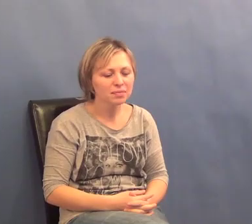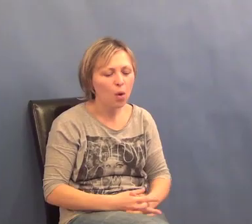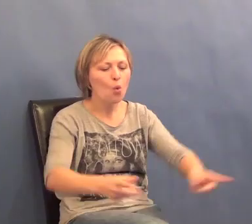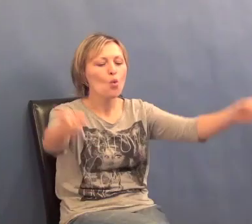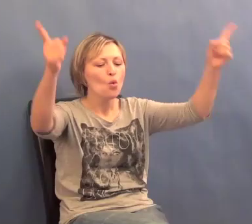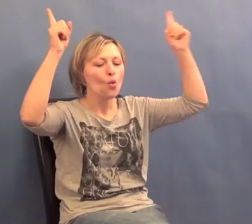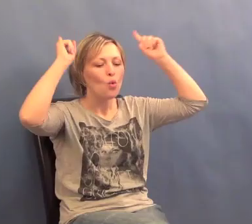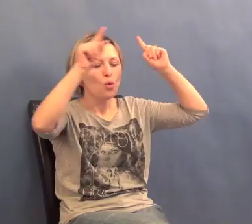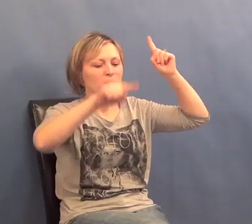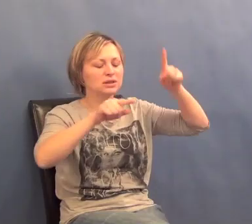Uwaga, z tym wykrzyknikiem.